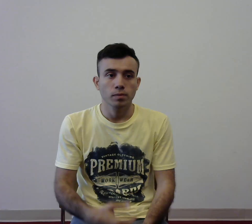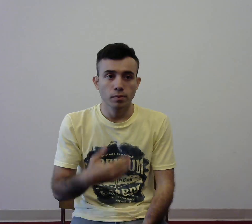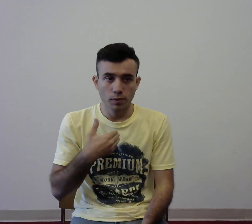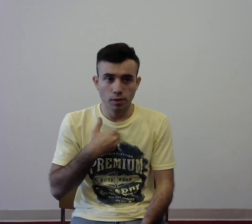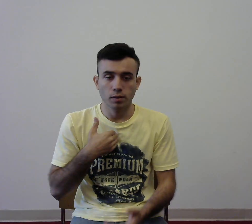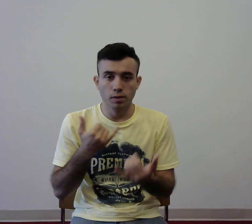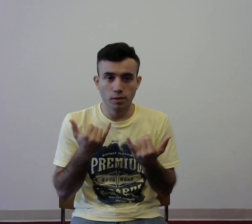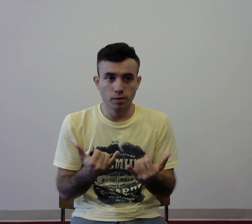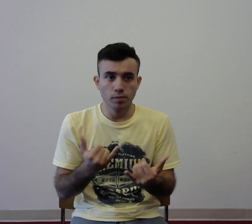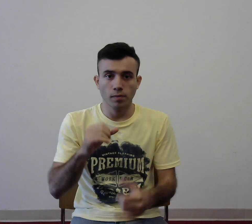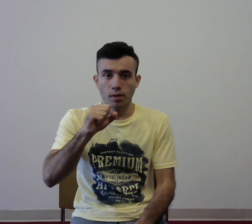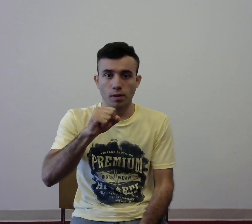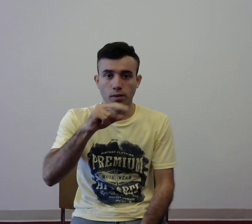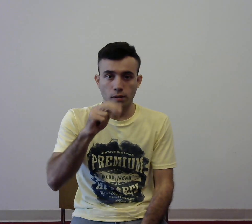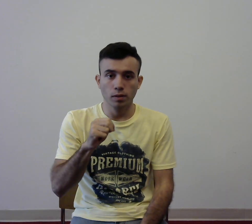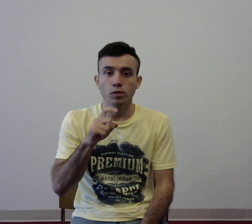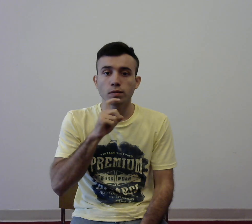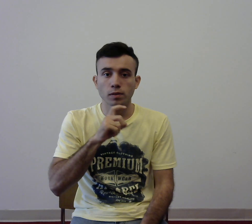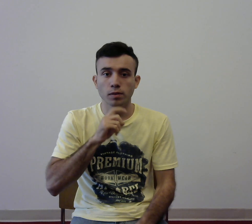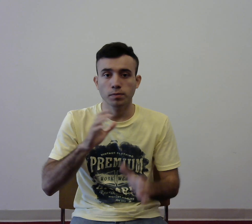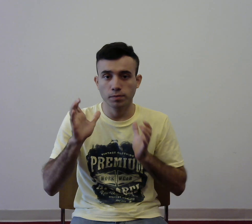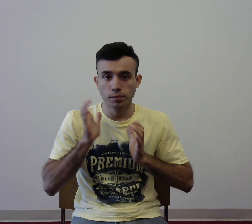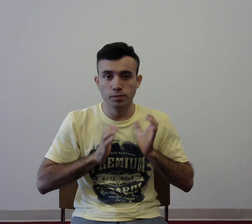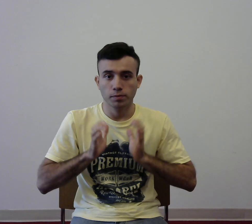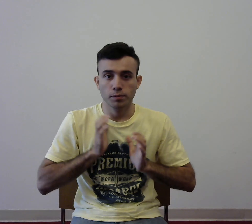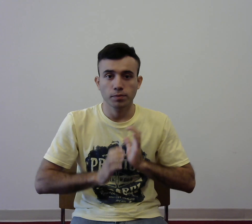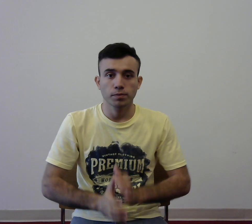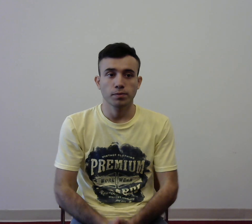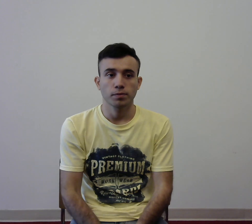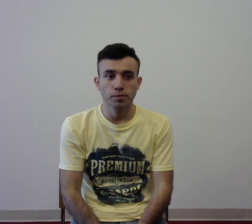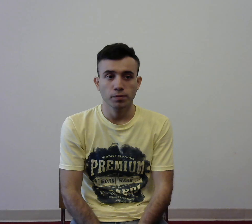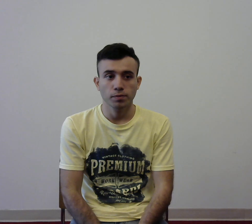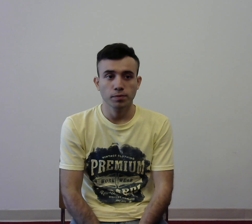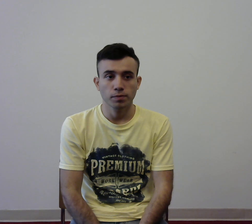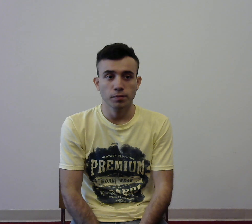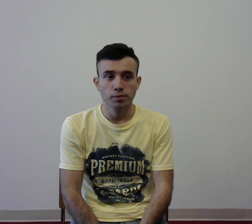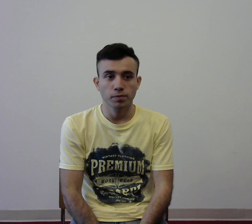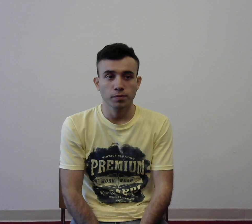Mən indi ADA universitetindəyəm